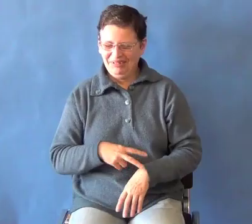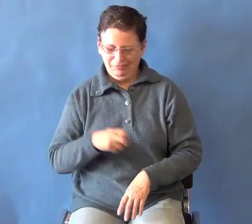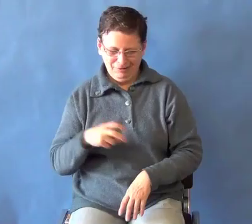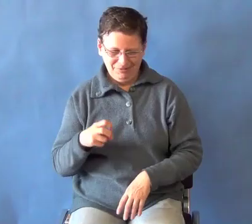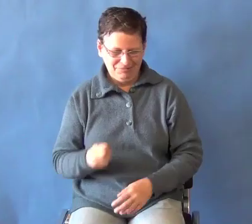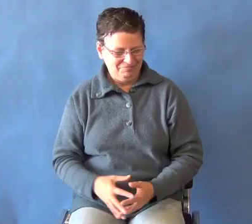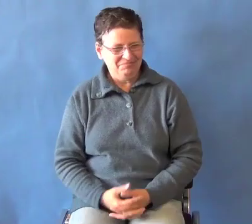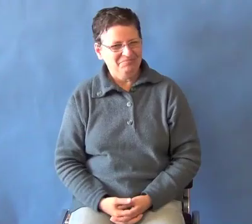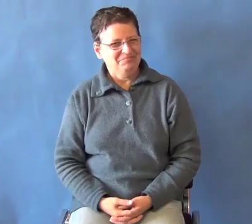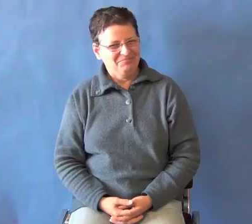Zegar zabierał.